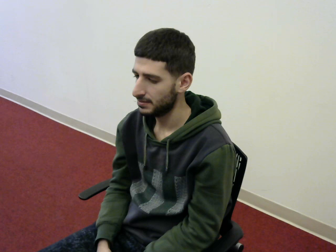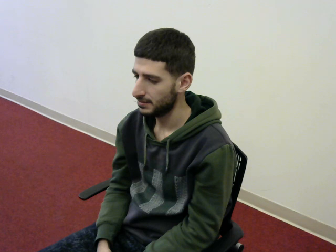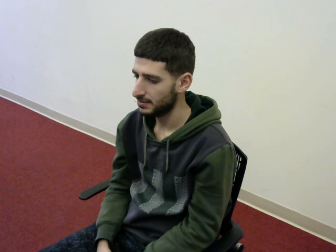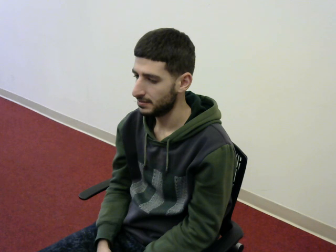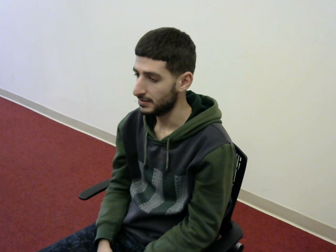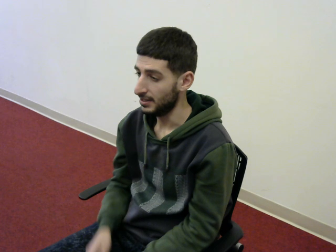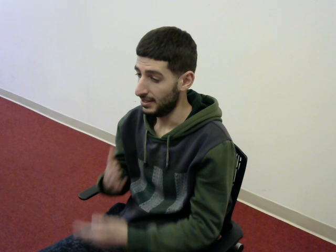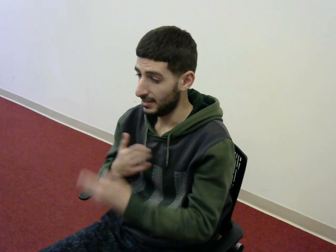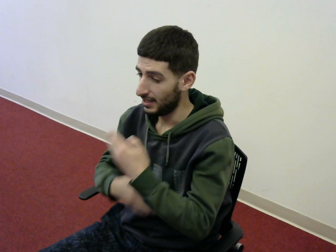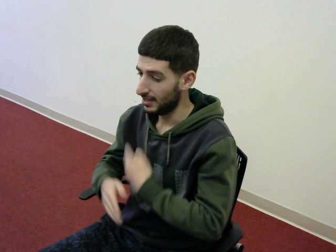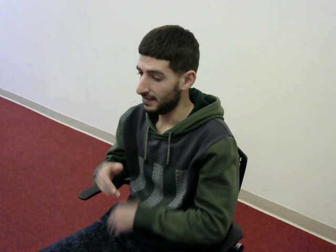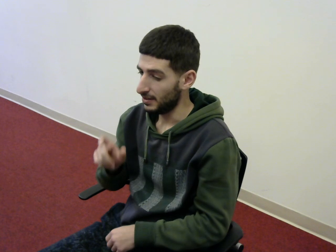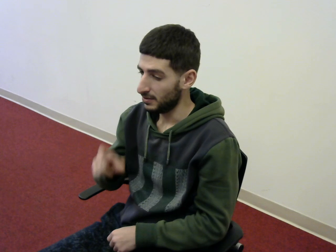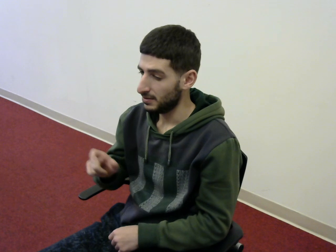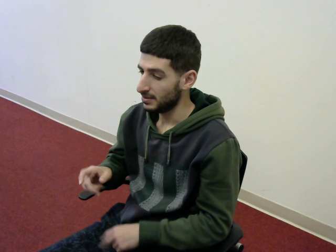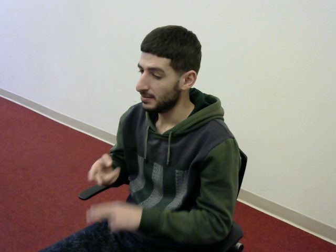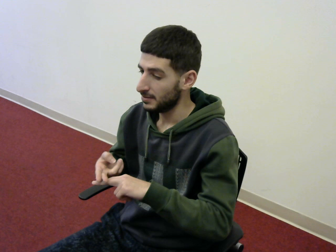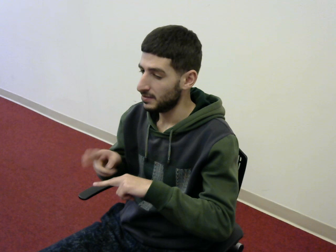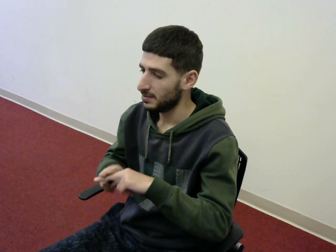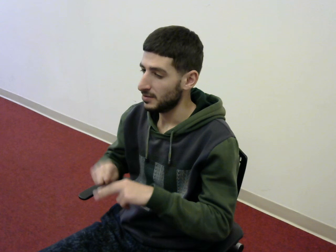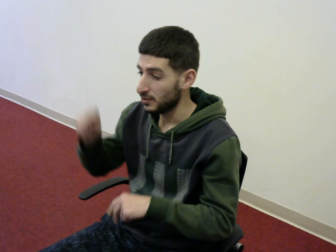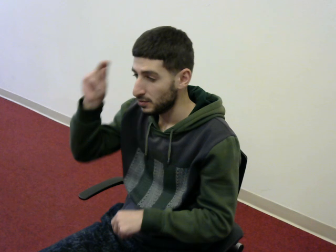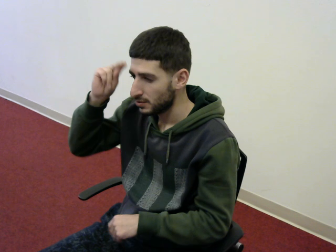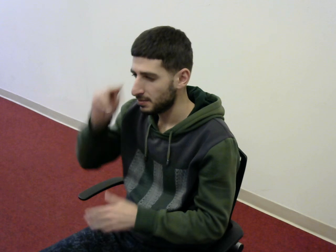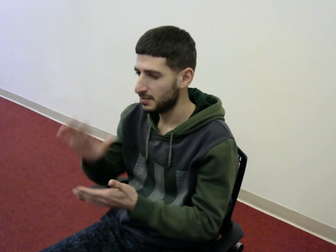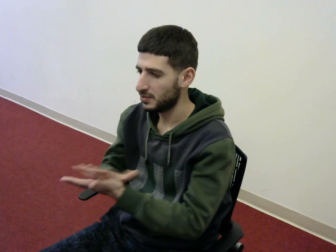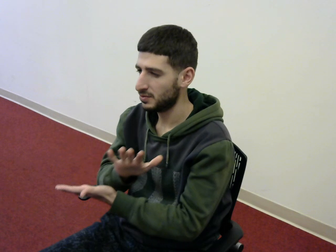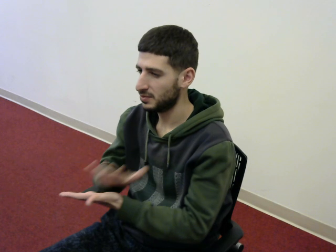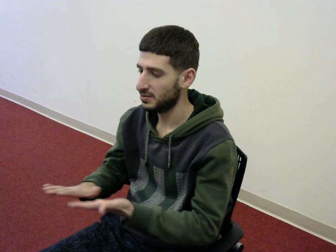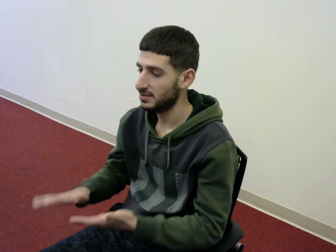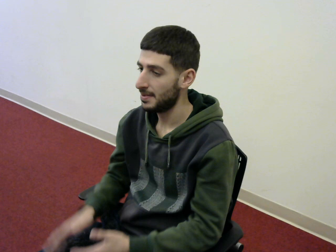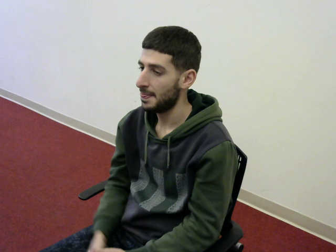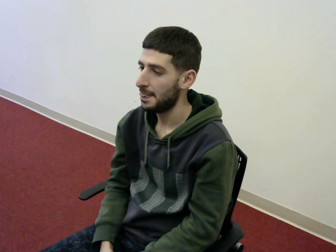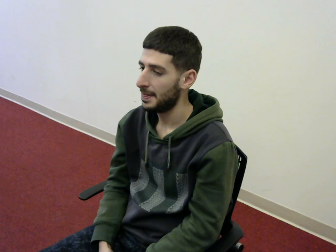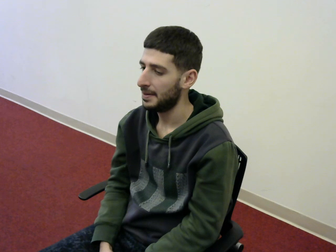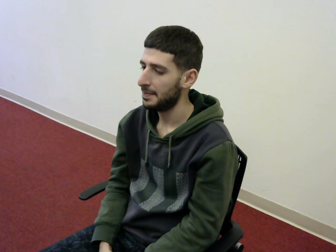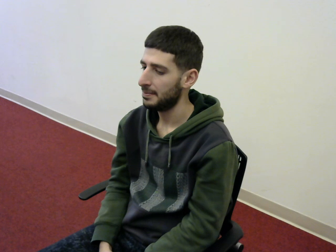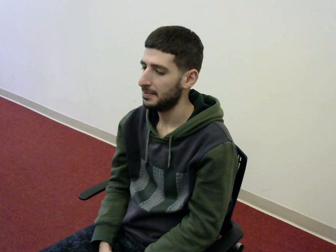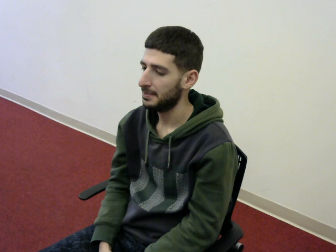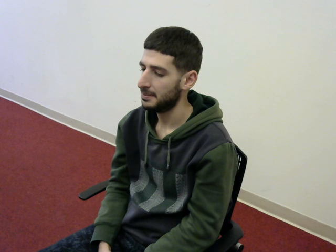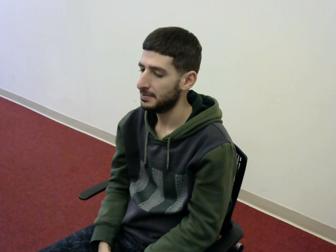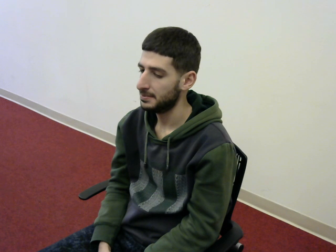Əlilliyi olan şəxslərə təhsil pulsuzdur